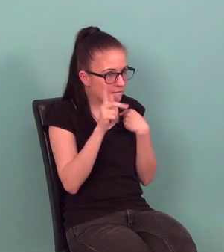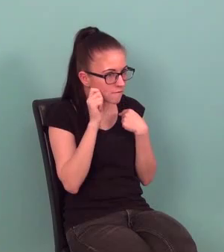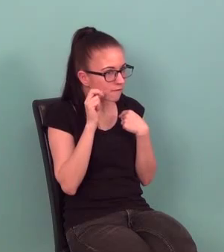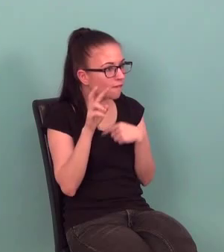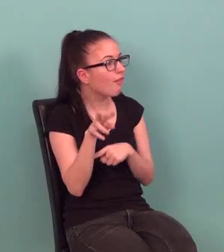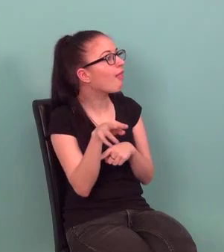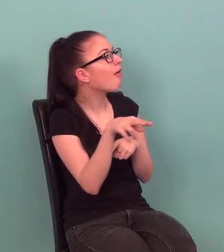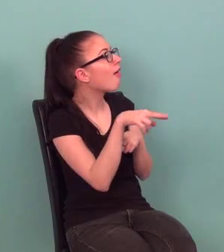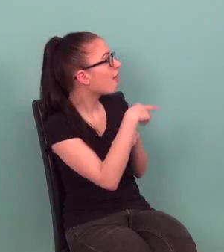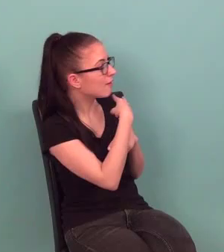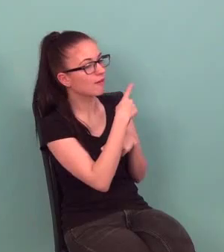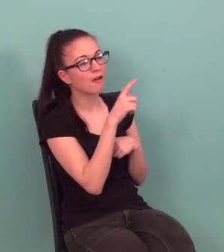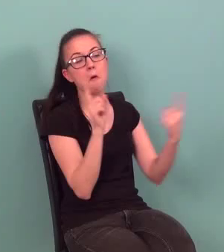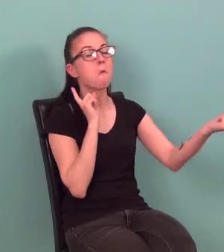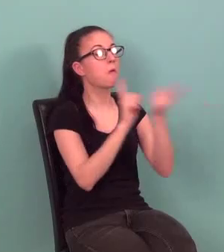Ogląda się za nią, kiedy ona go mija.